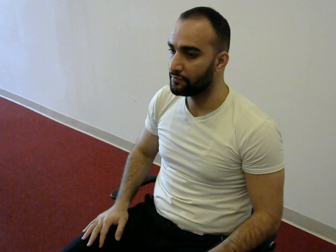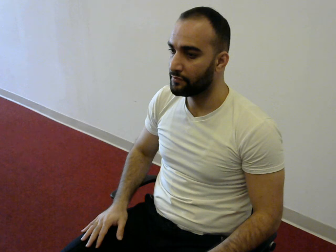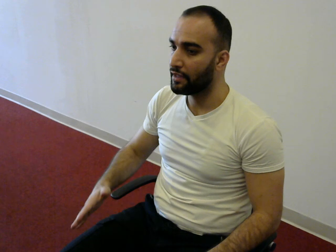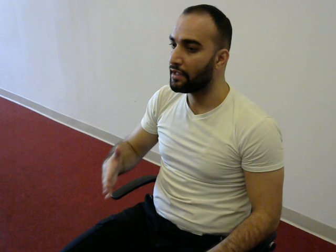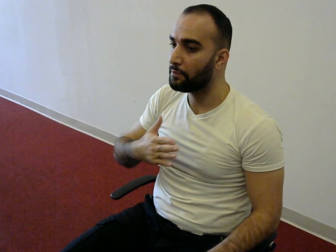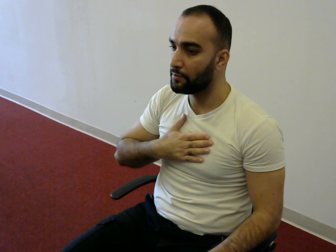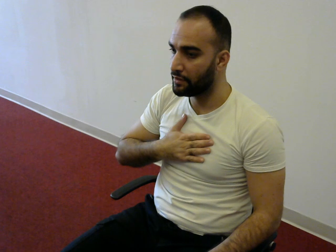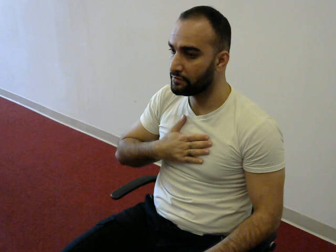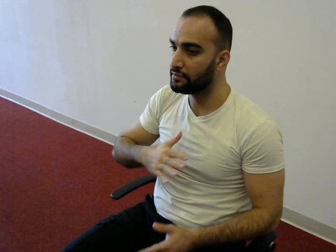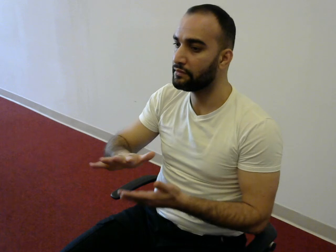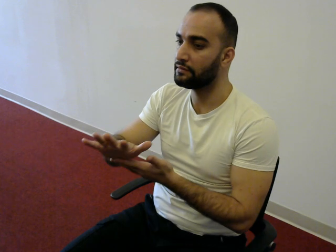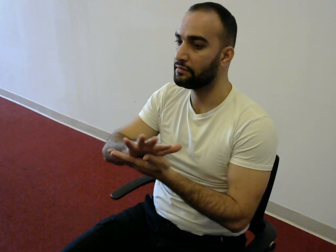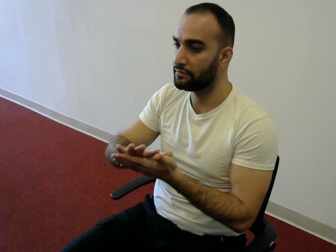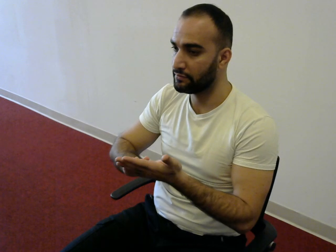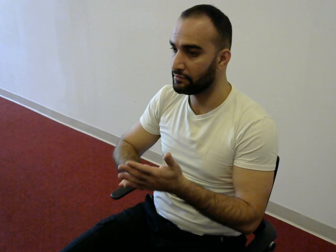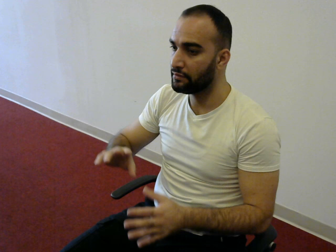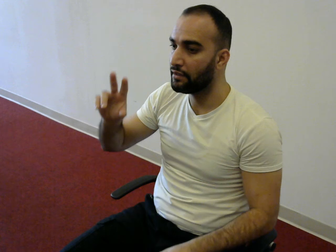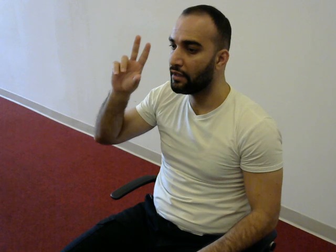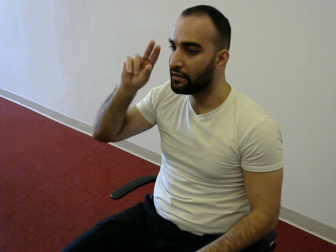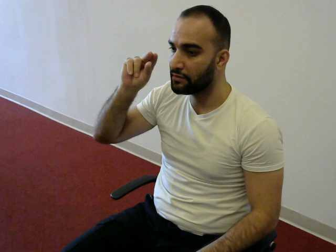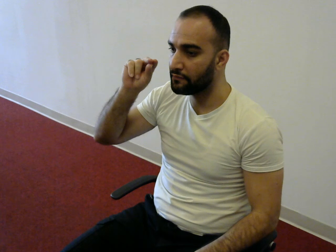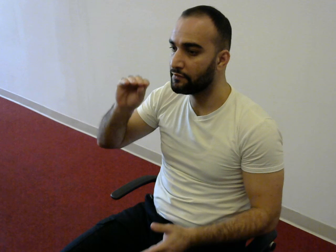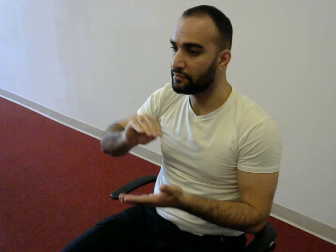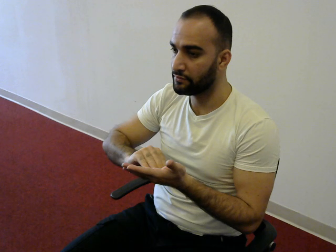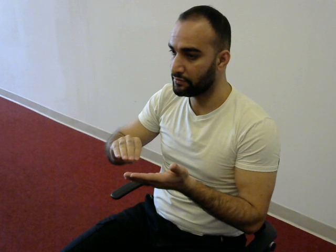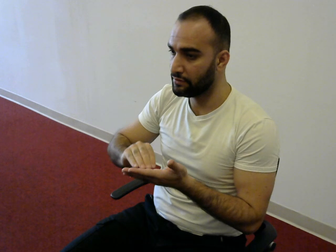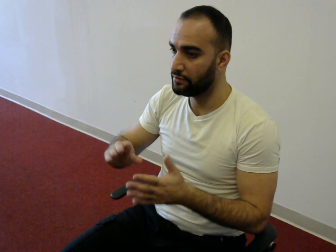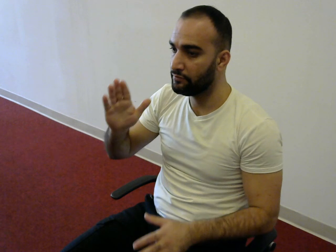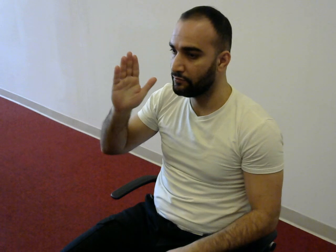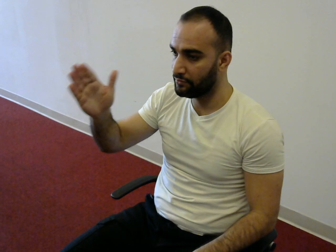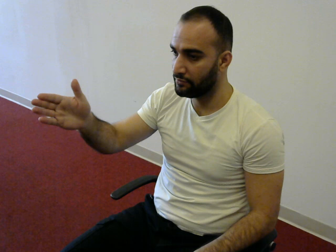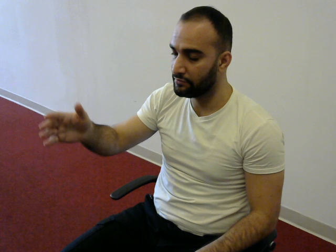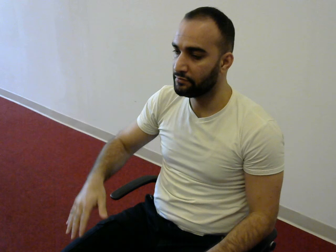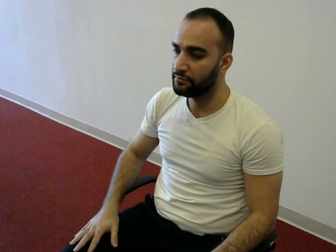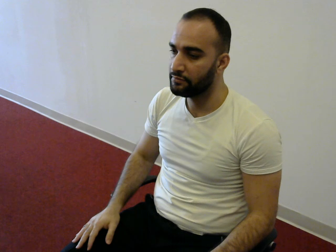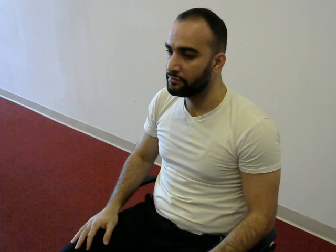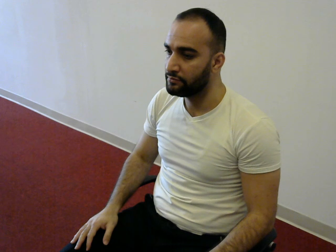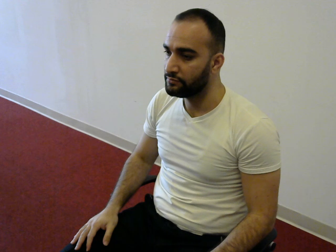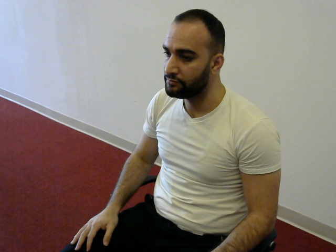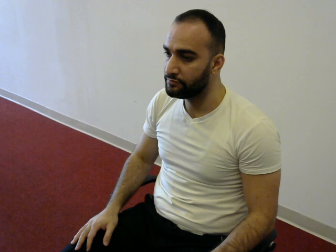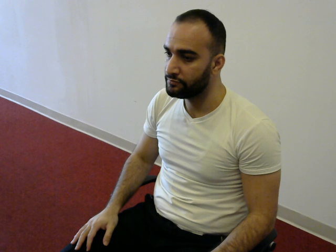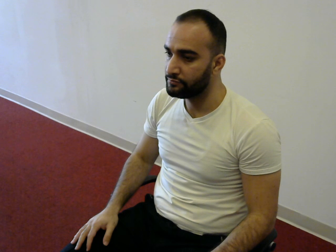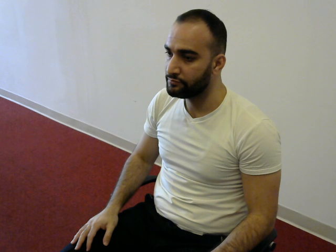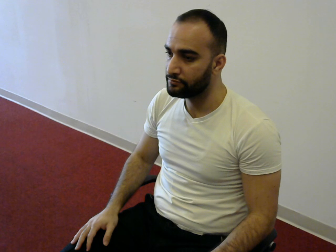Mən ərizəni nə vaxt yazmalıyam?